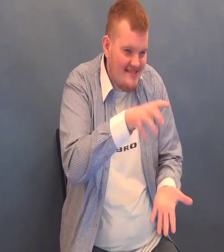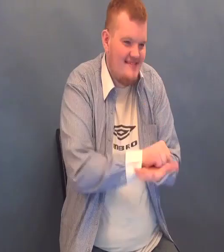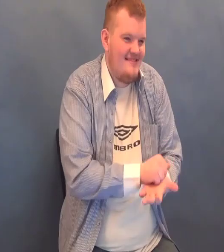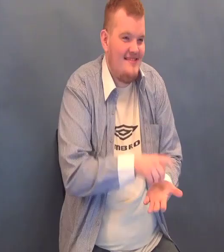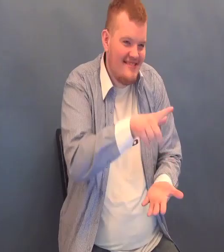Wycieczka.